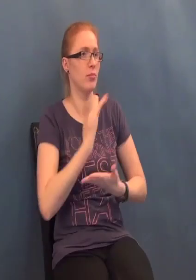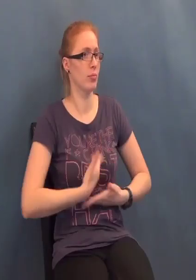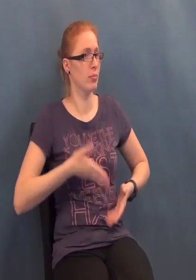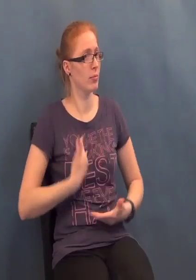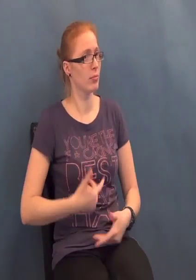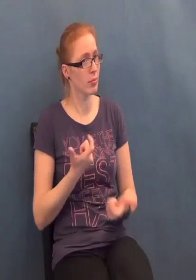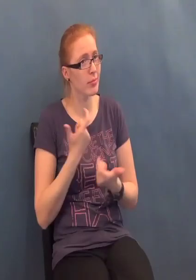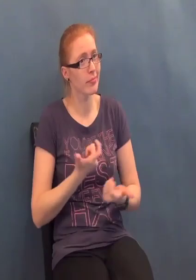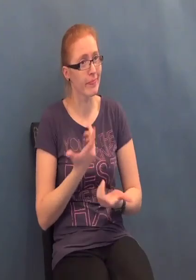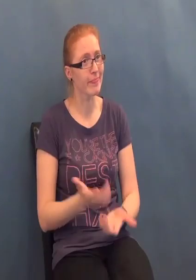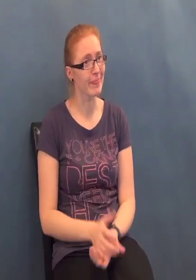To niebezpieczne.